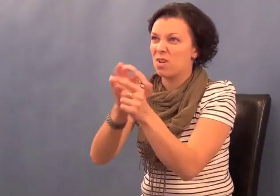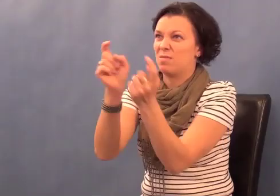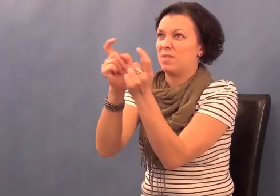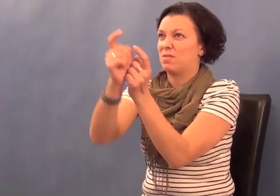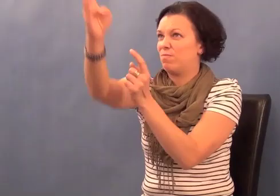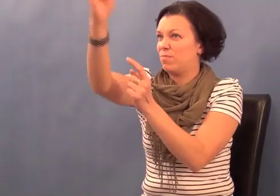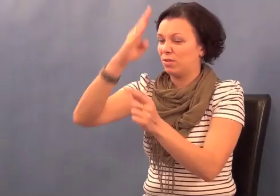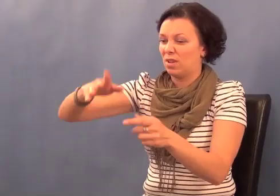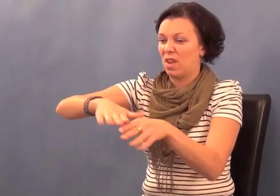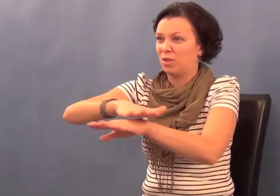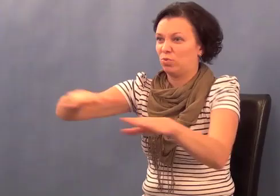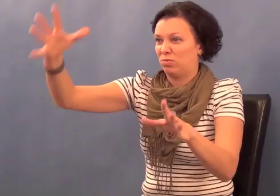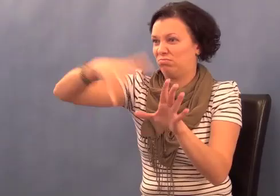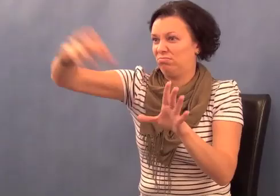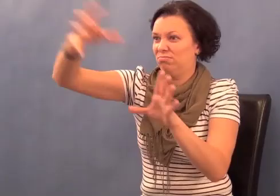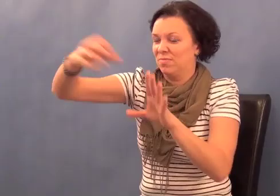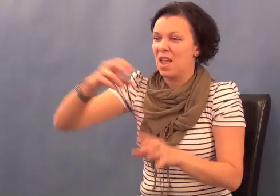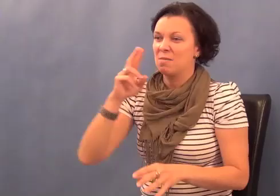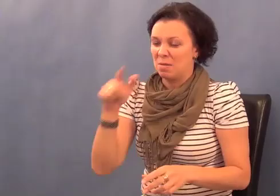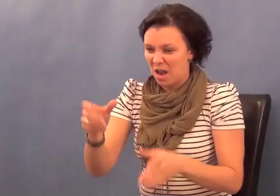Akurat zegar jest blisko stołu, naprzeciwko, zabiera owoce.